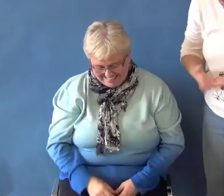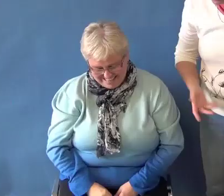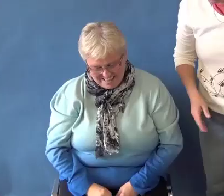Można.